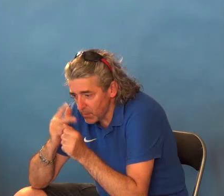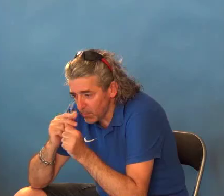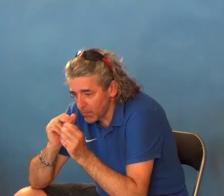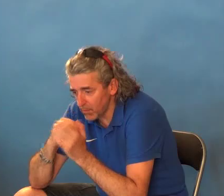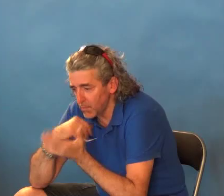Trzydziestego?